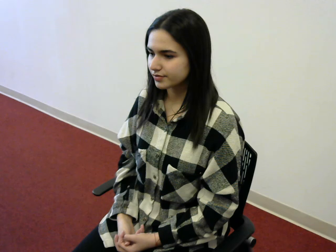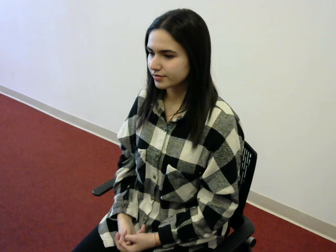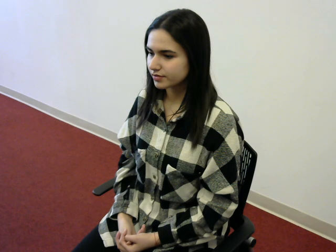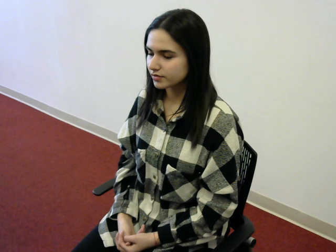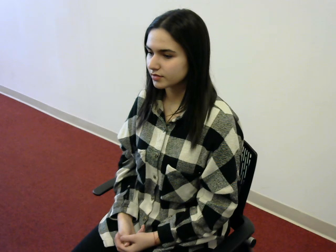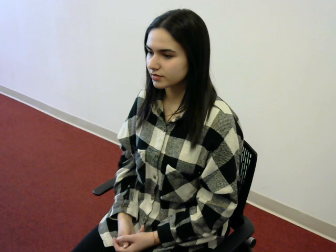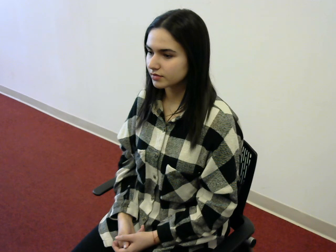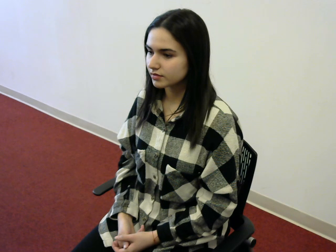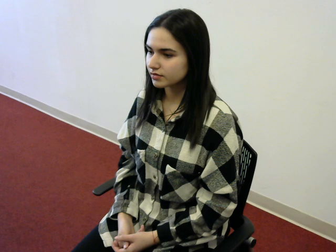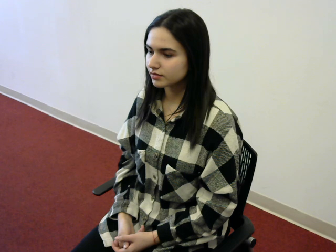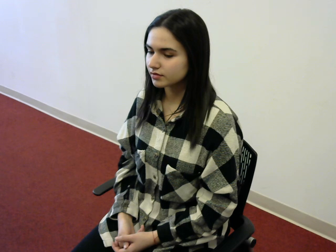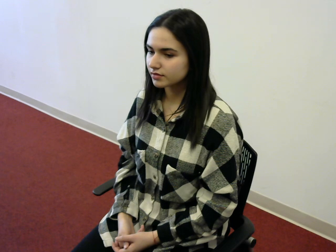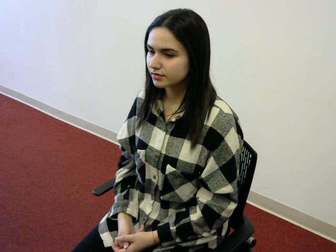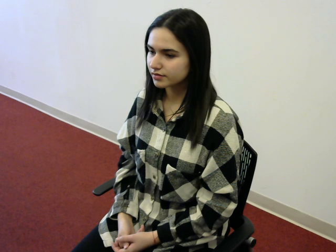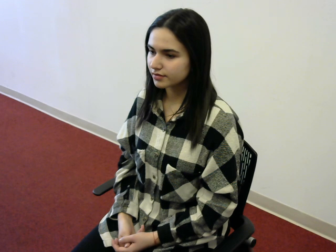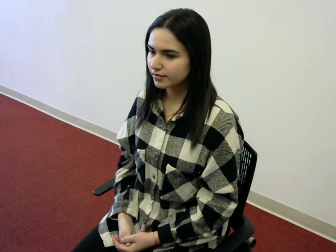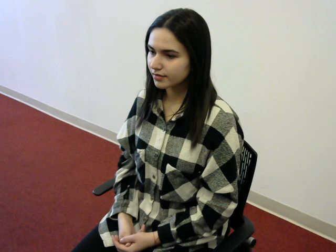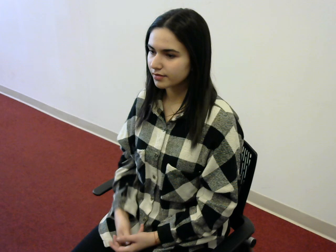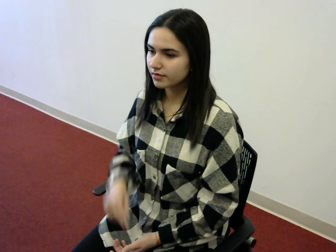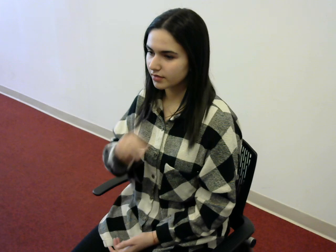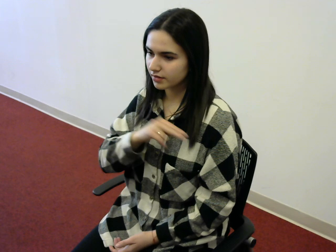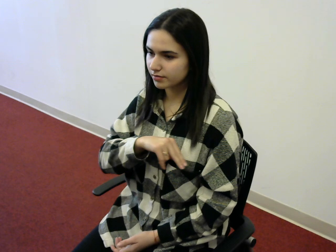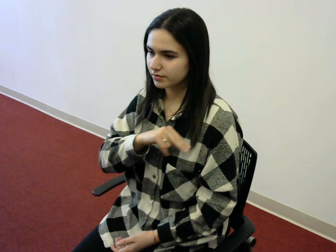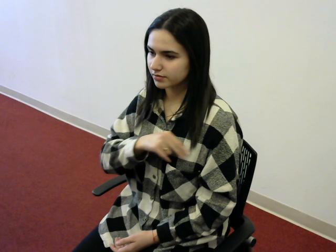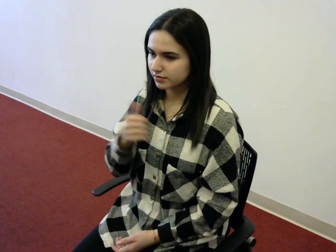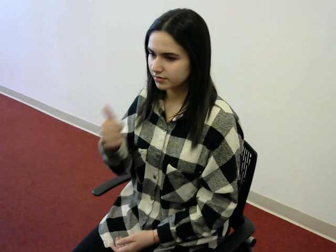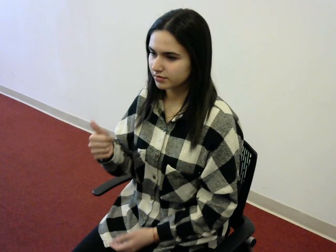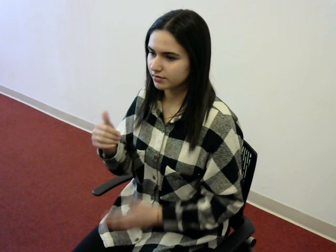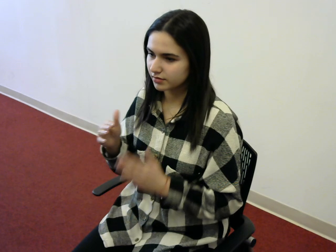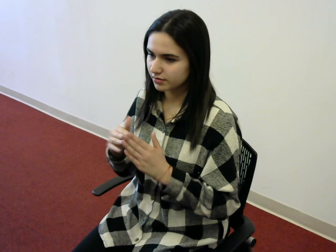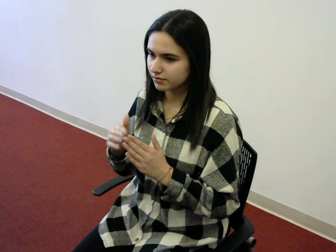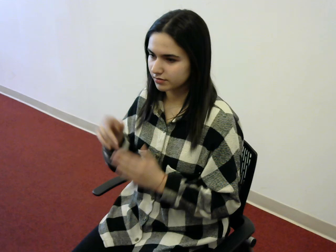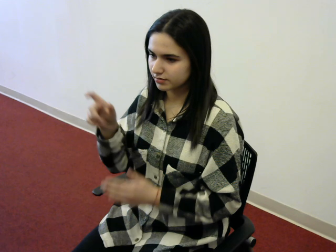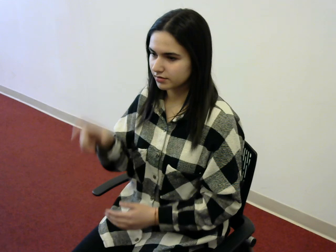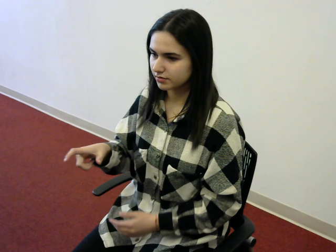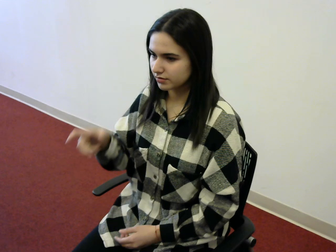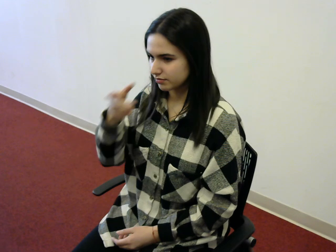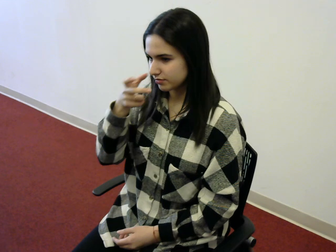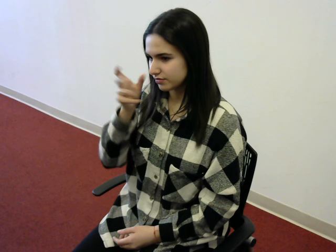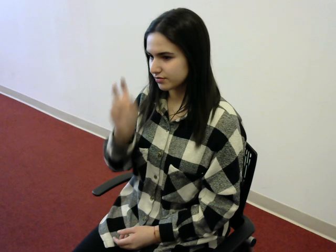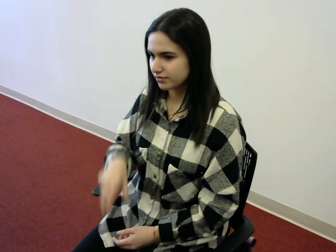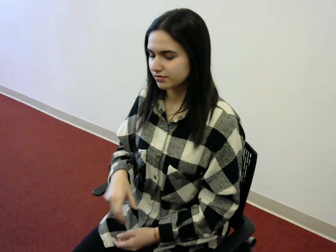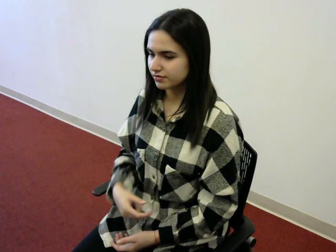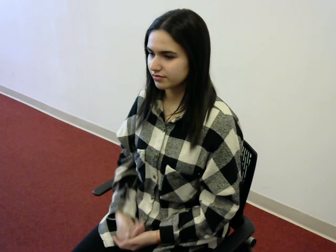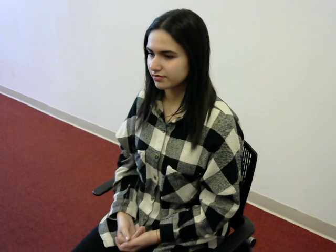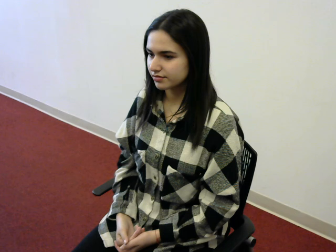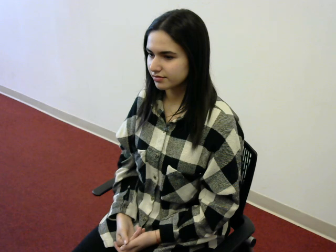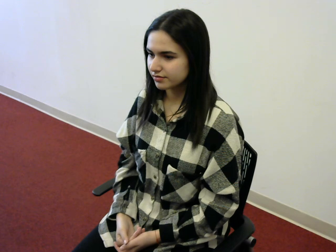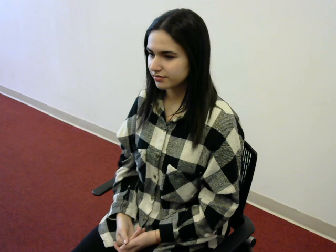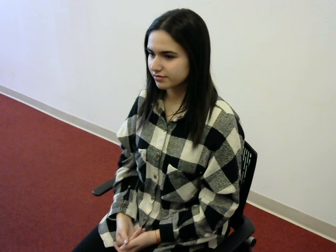İşləmək yaxşıdır, evdə adam darıxır